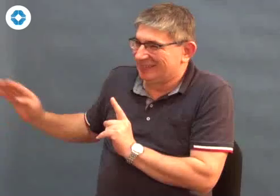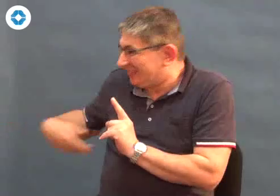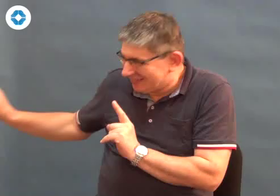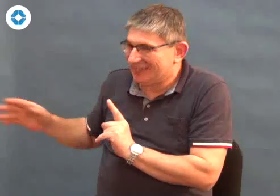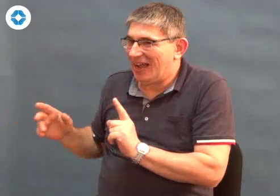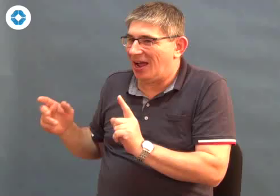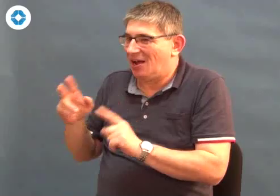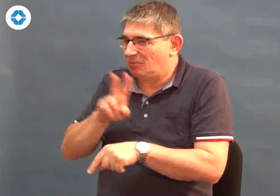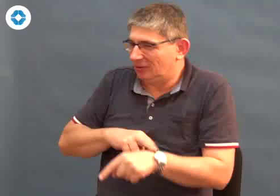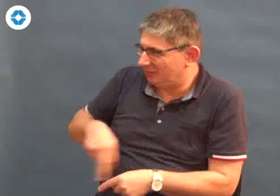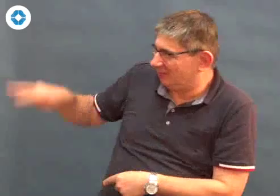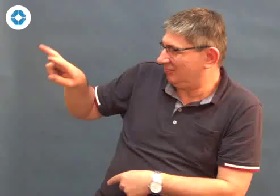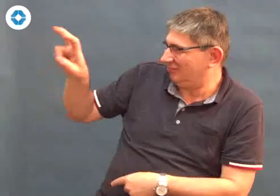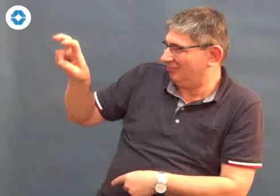Policjant przygląda się im.